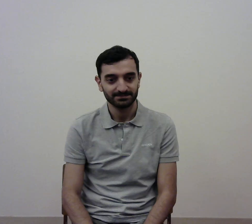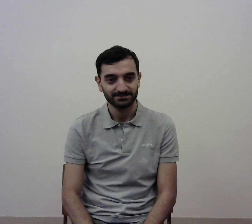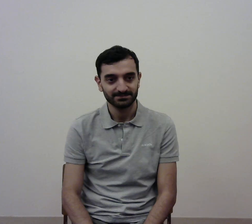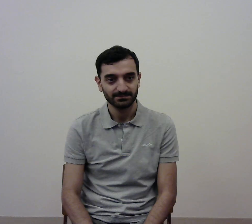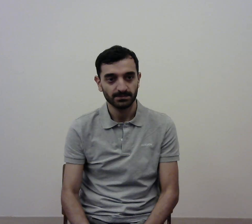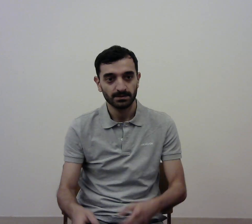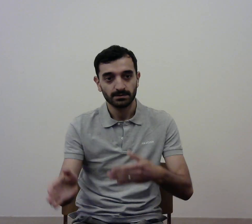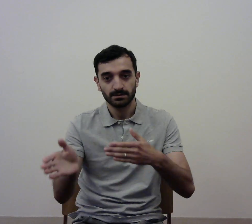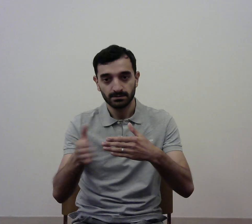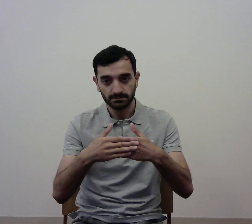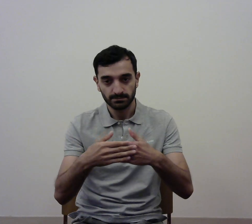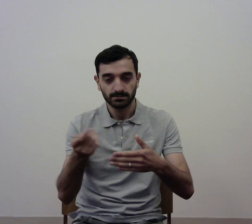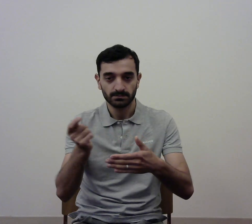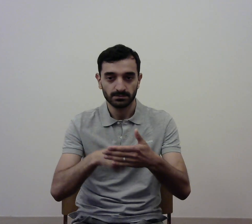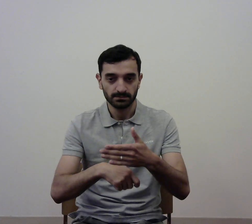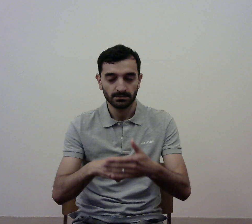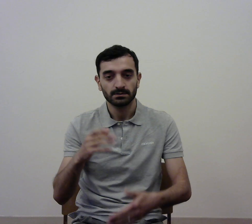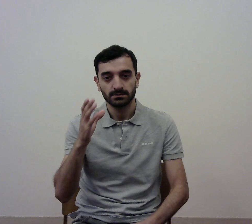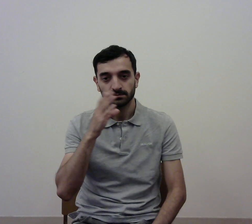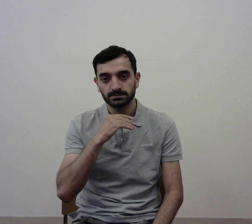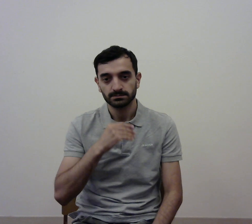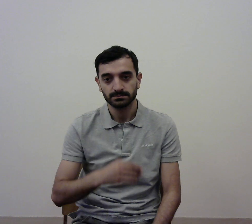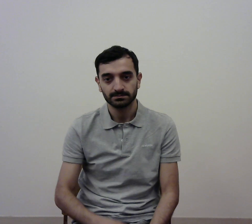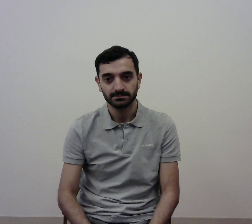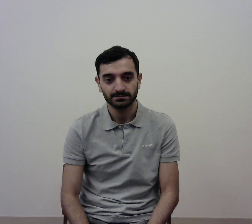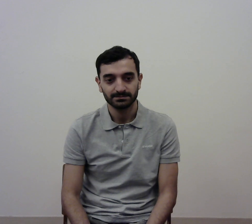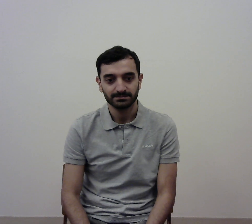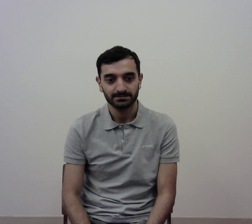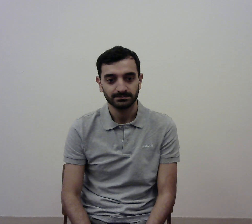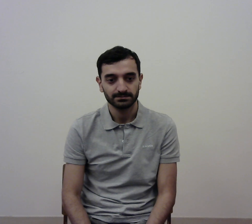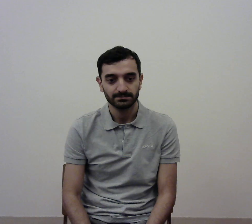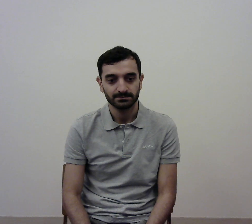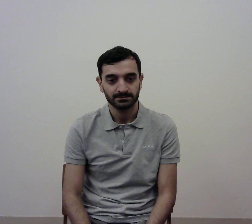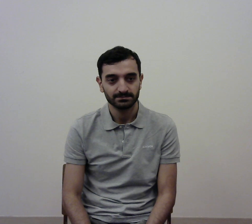Qapını bağlaya bilərsinizmi?